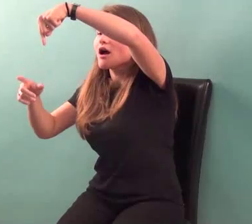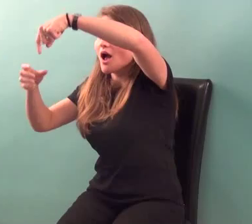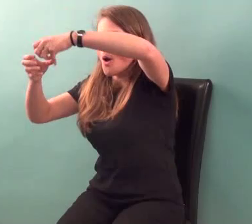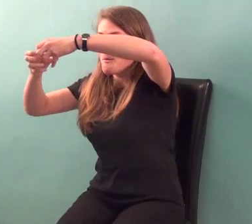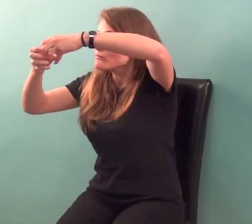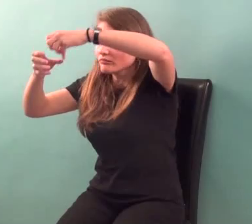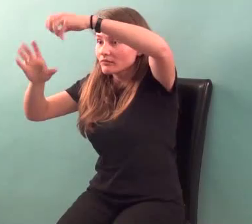W rurze rozlega się huk.